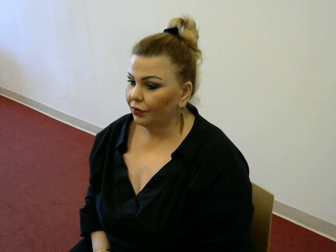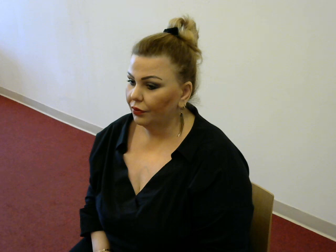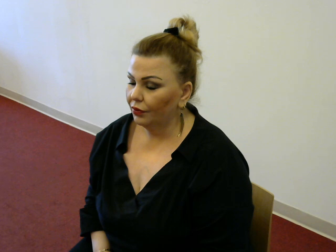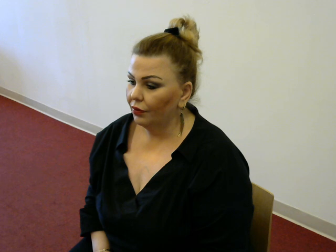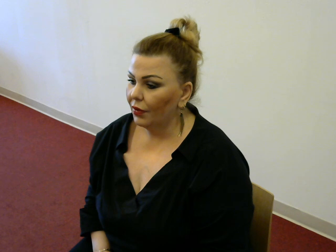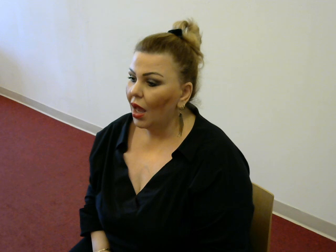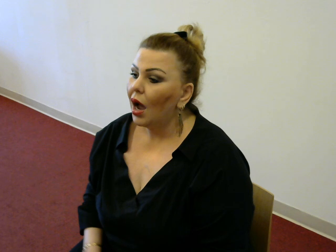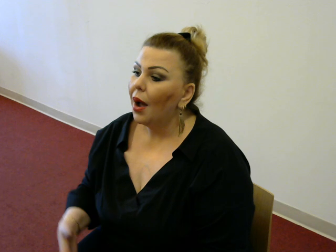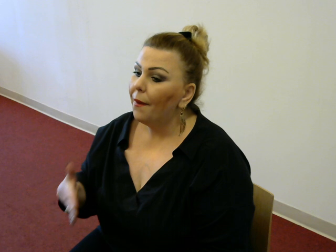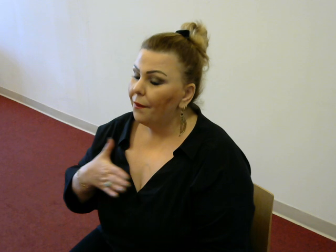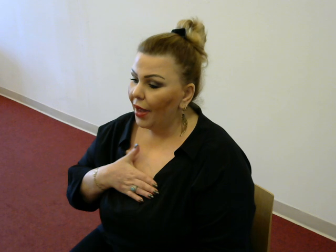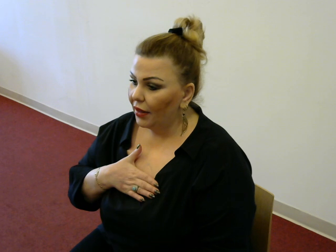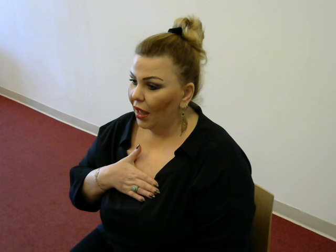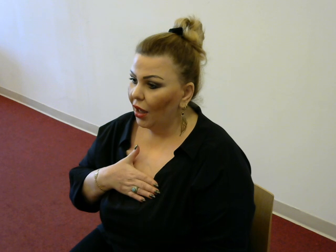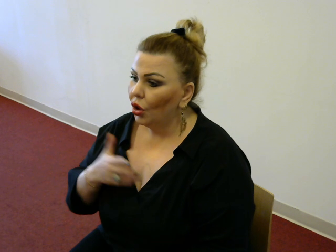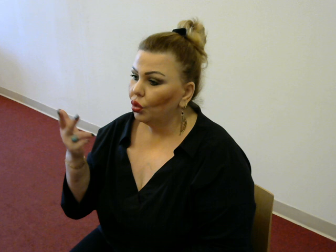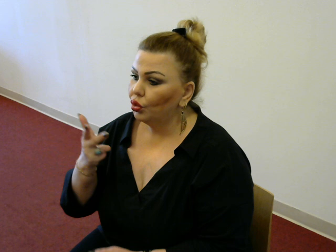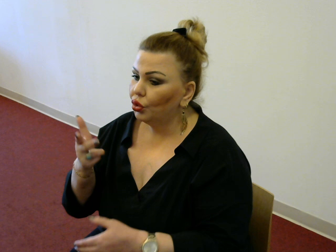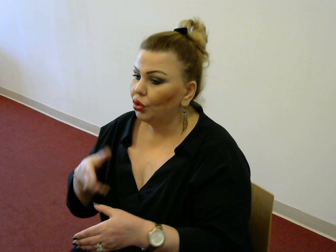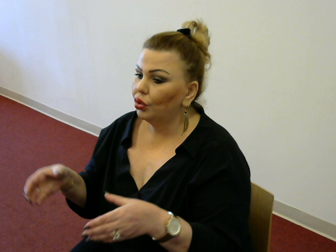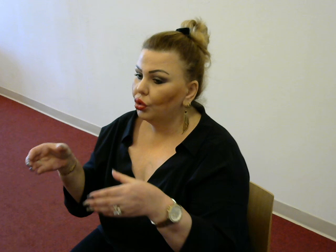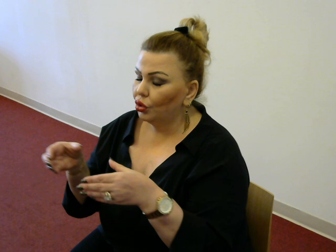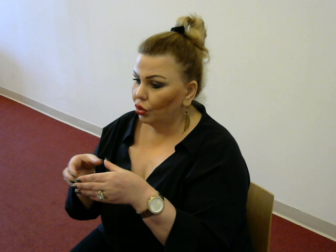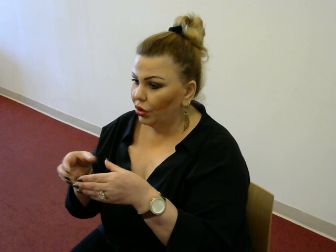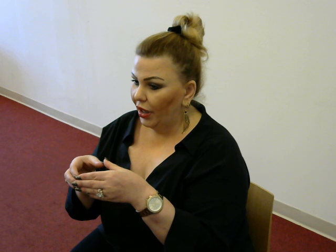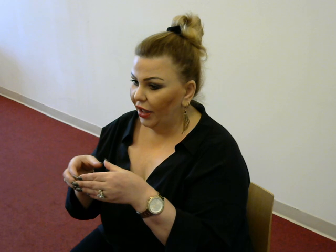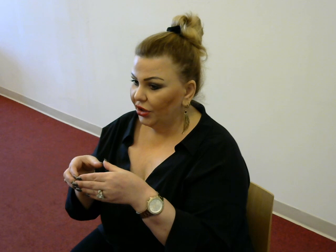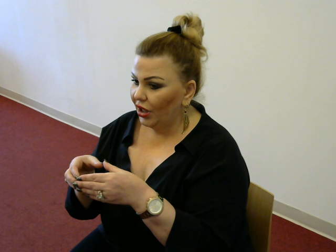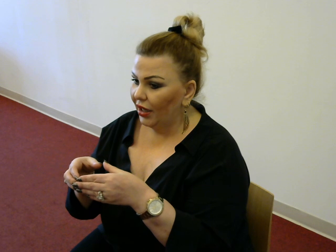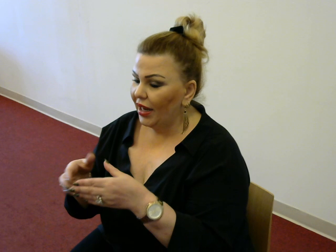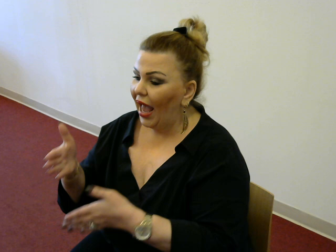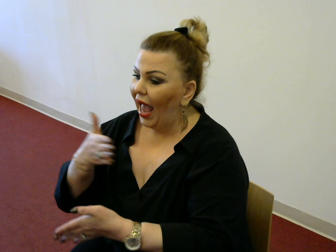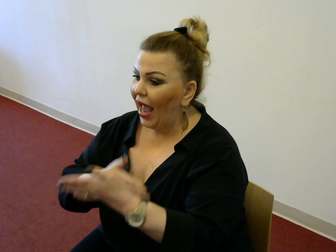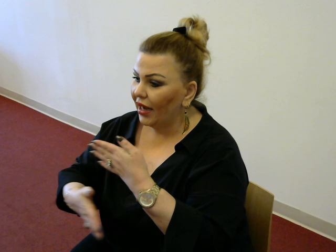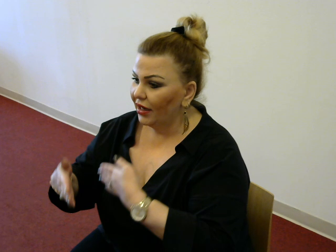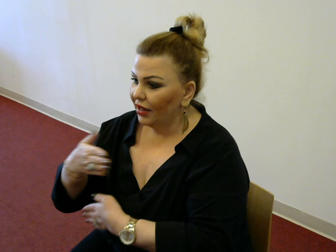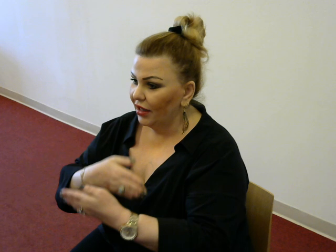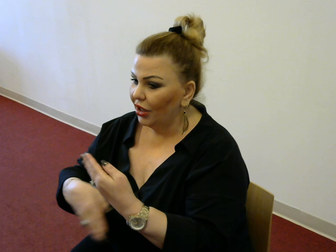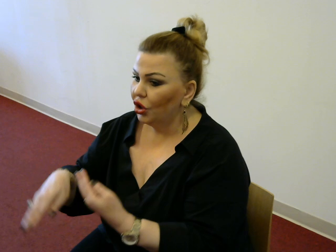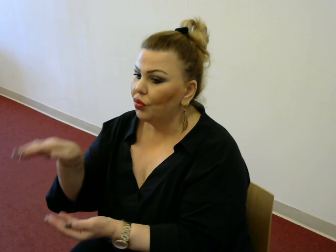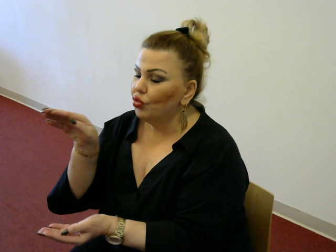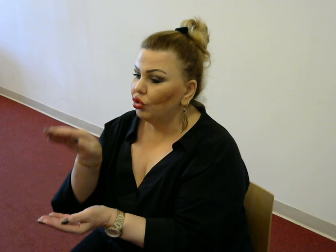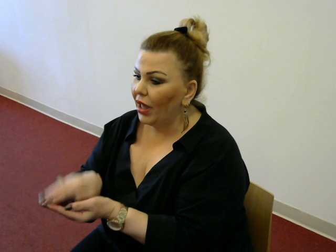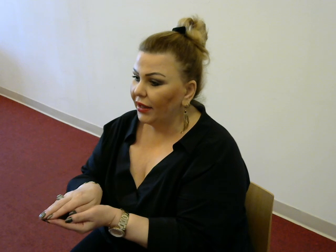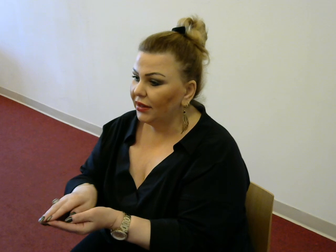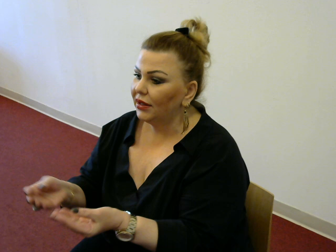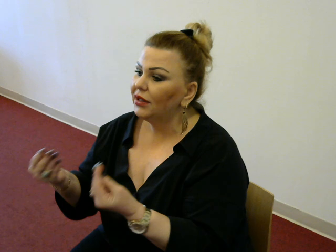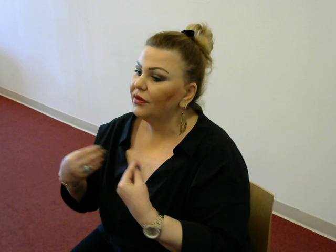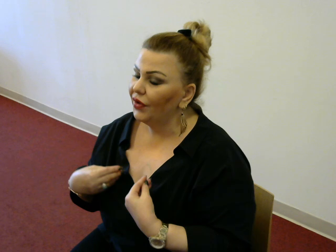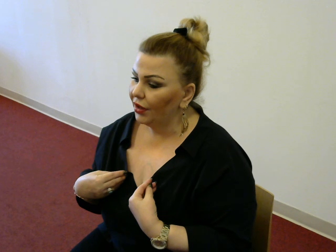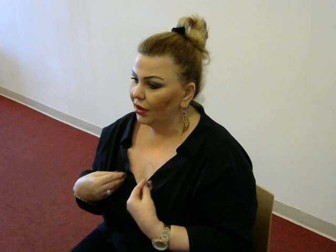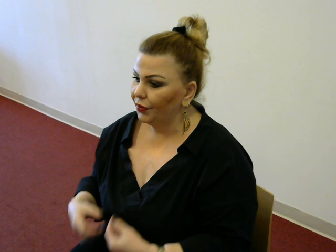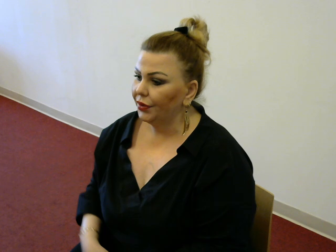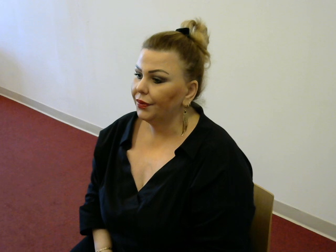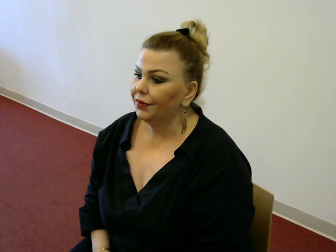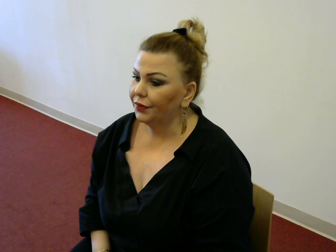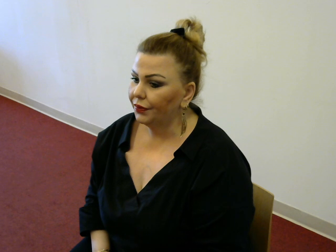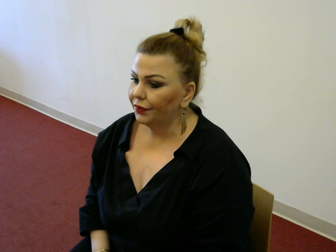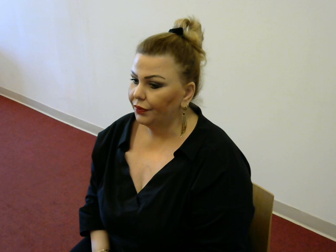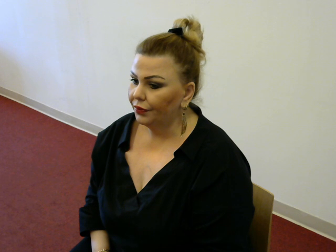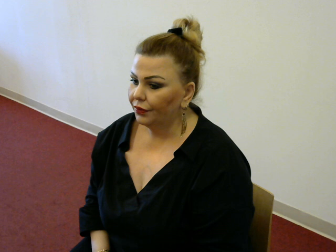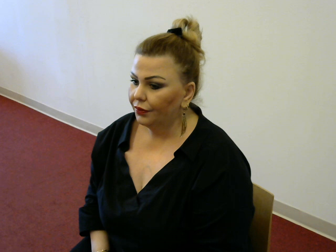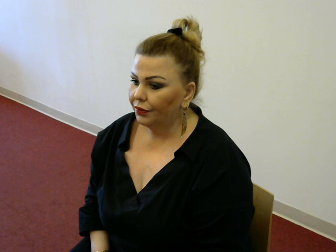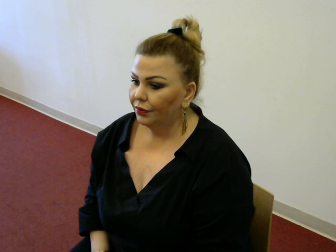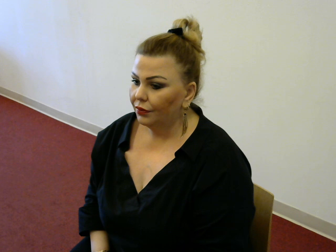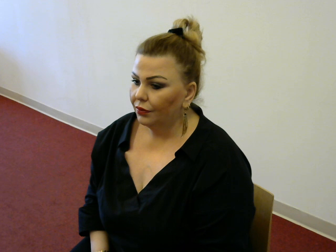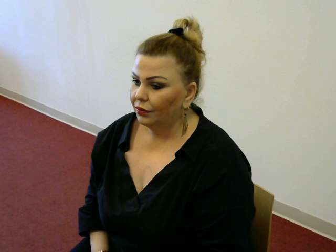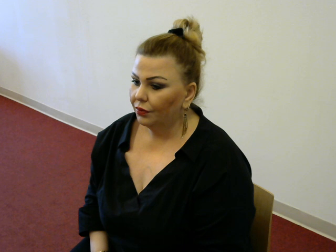Mənə III dərəcə müddətsiz əlillik verilib